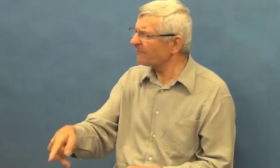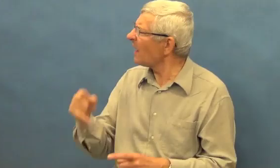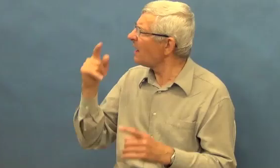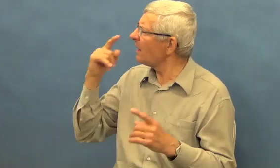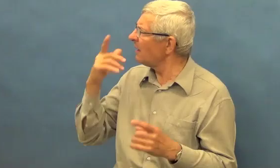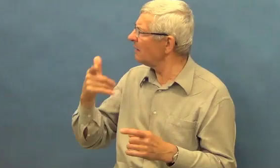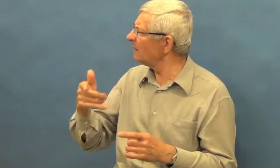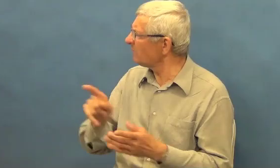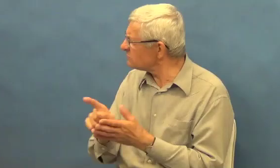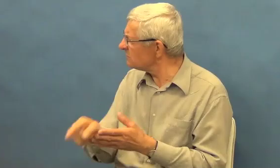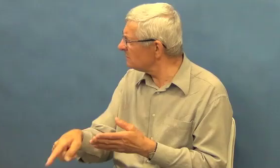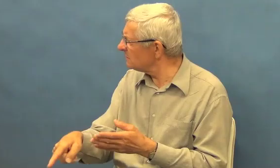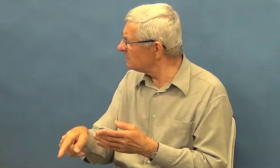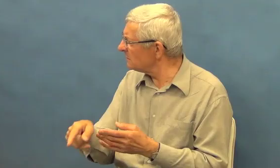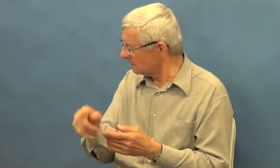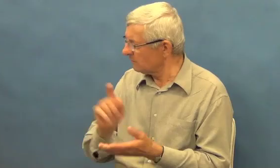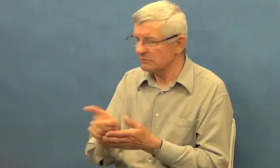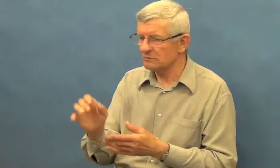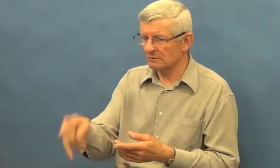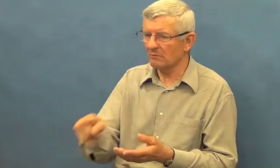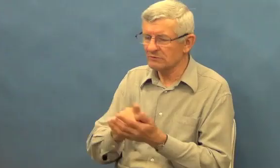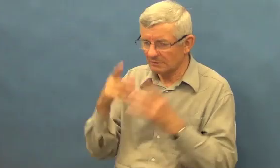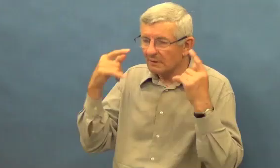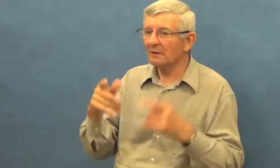Myszka Miki, to mysz, dobrze, mysz - myszka Miki.